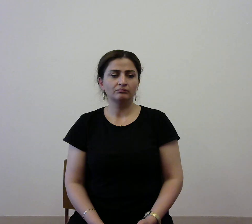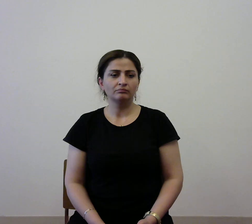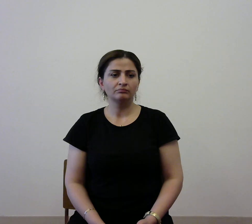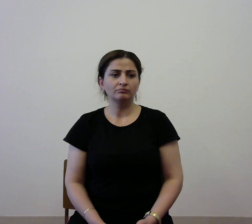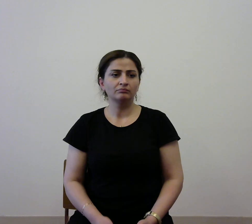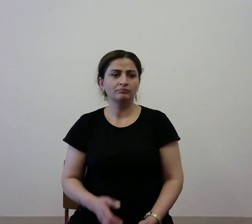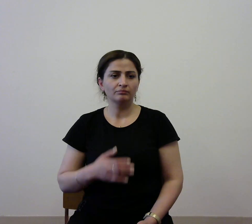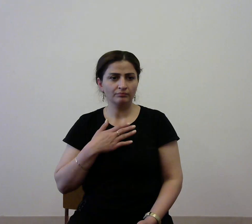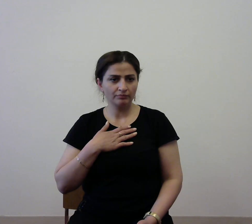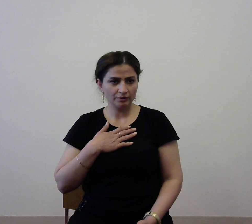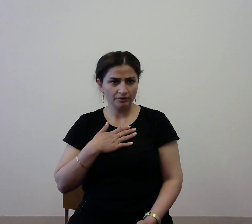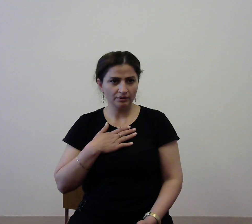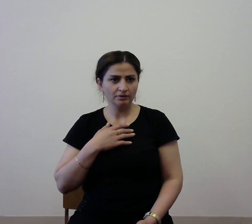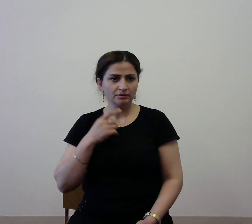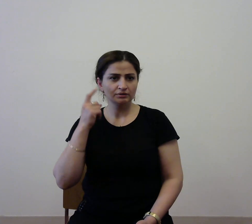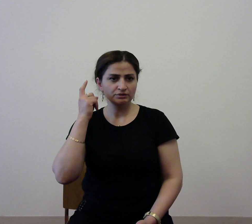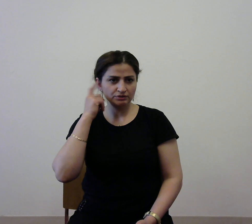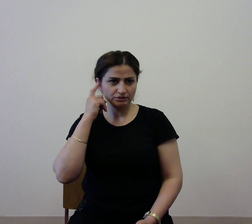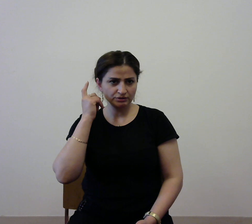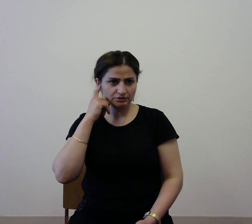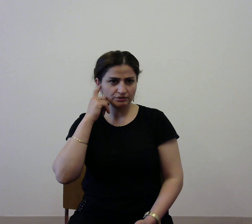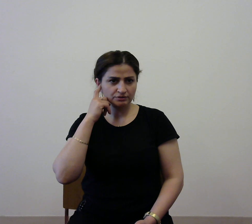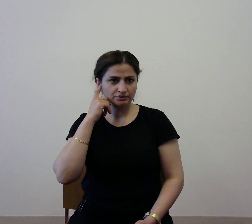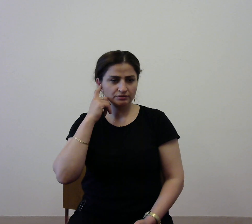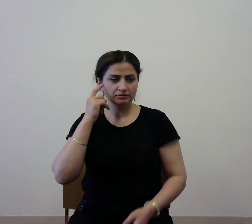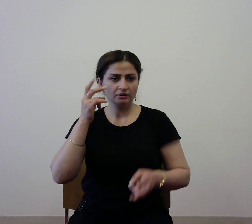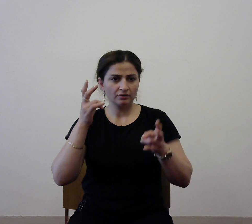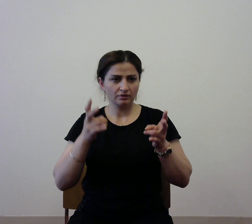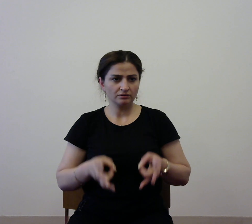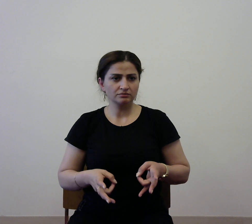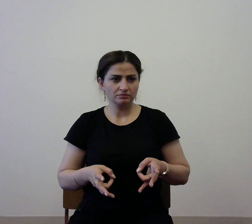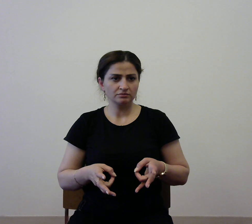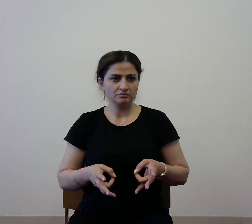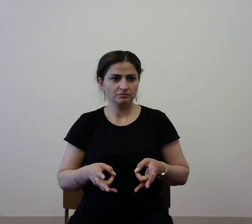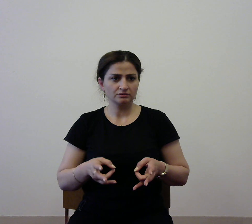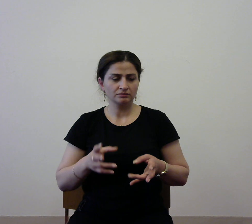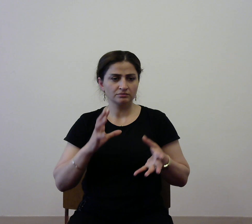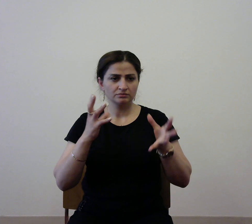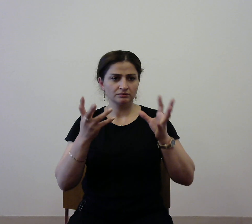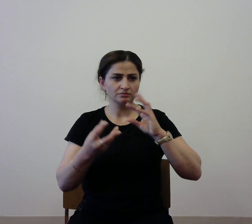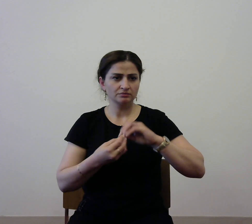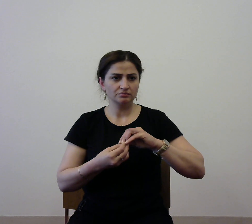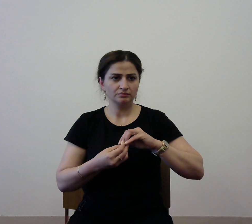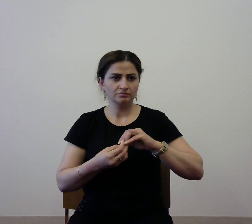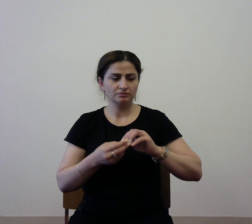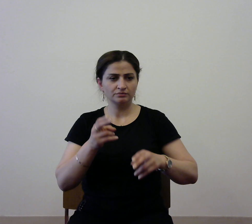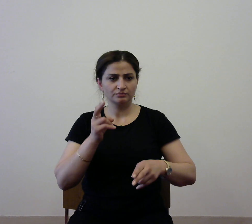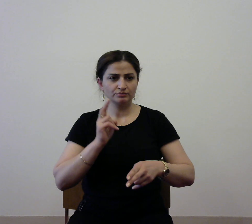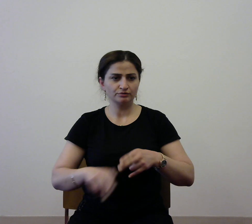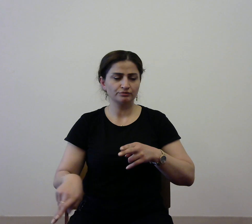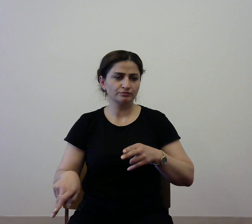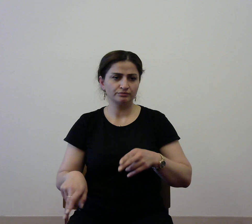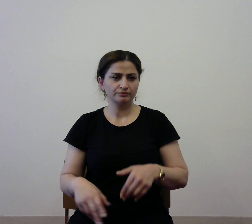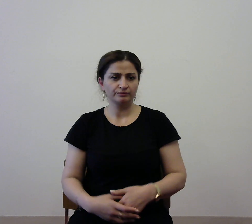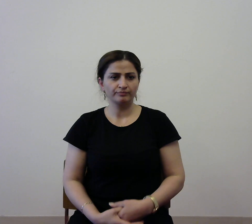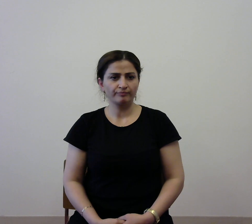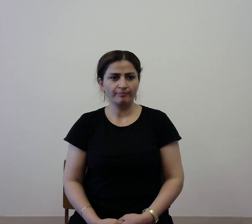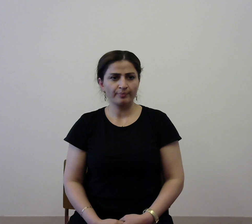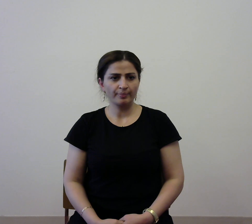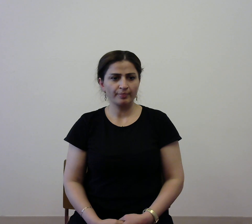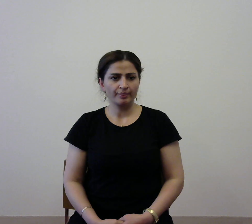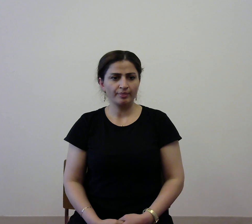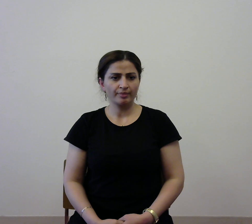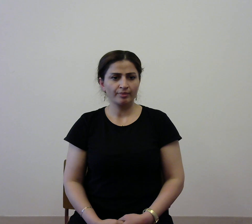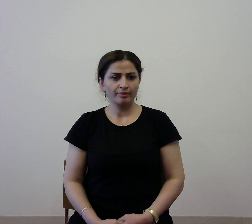Mən eşitməni qəza nəticəsində itirmişəm